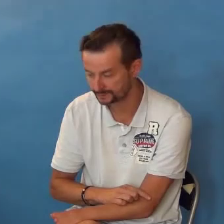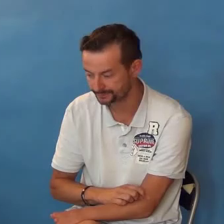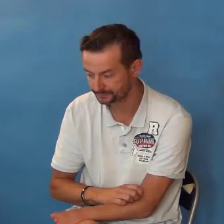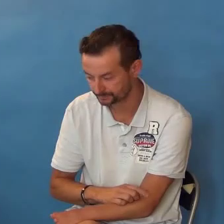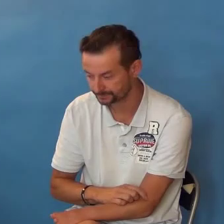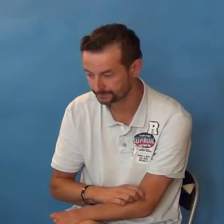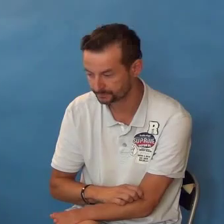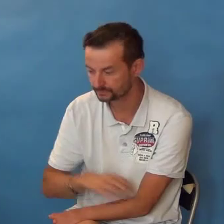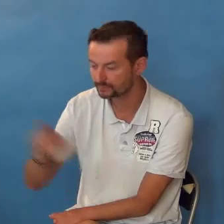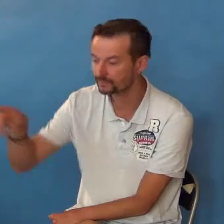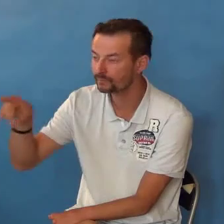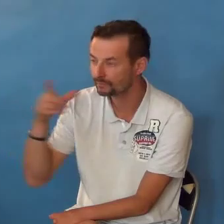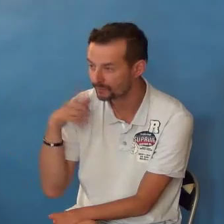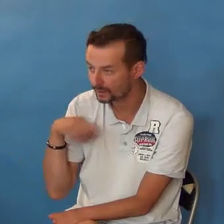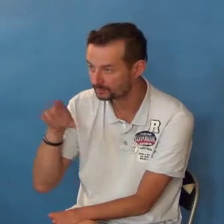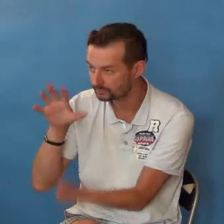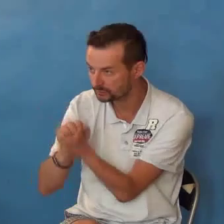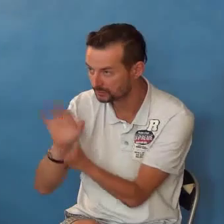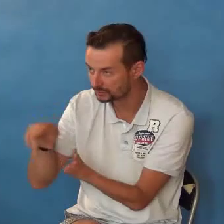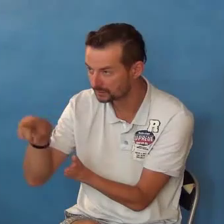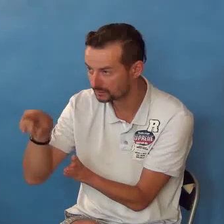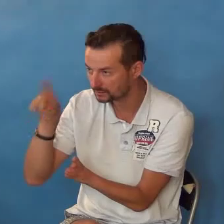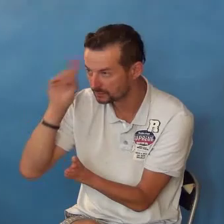Czy ty masz zajęte?